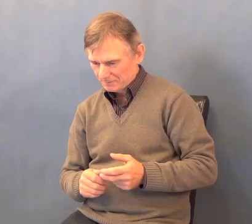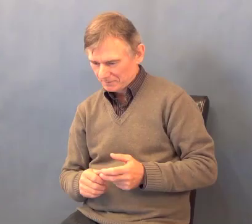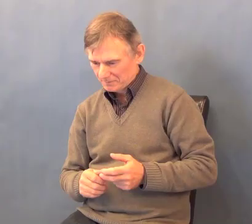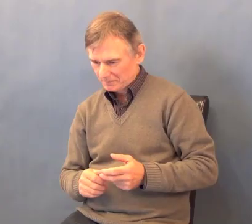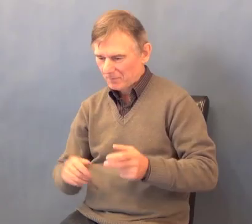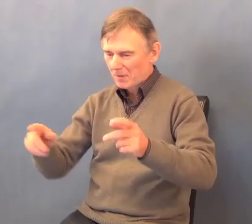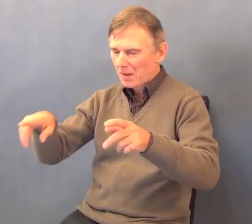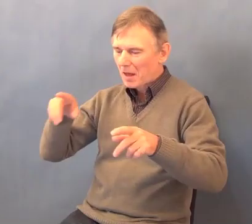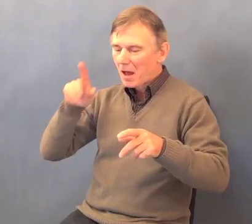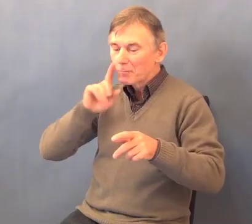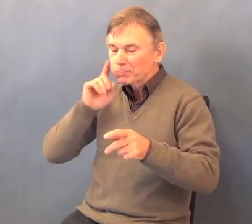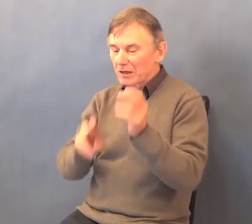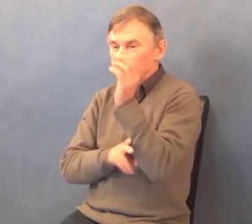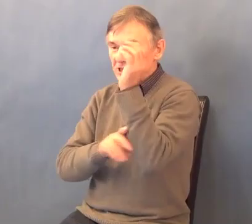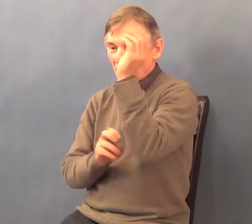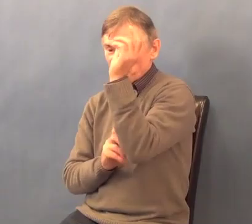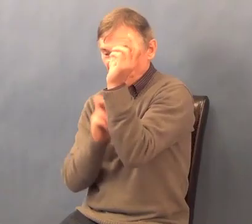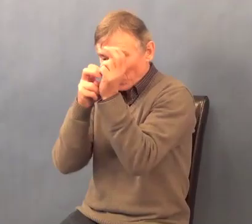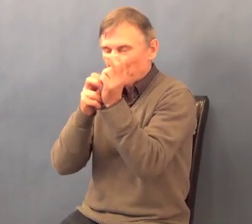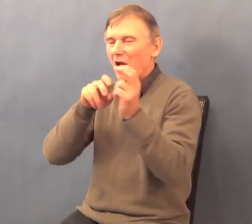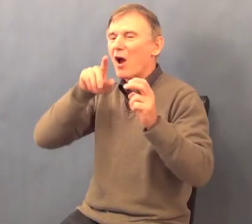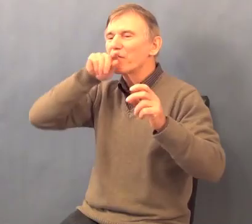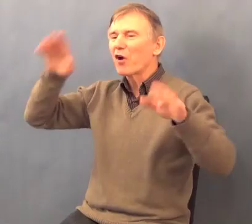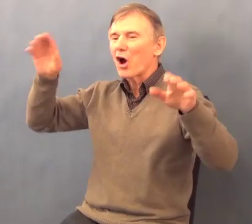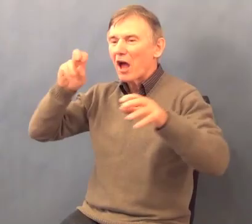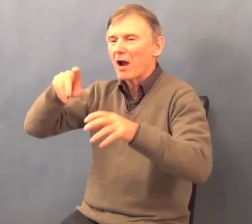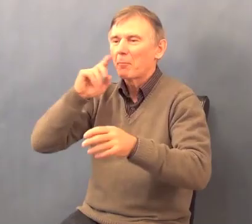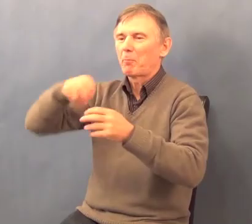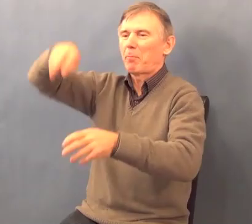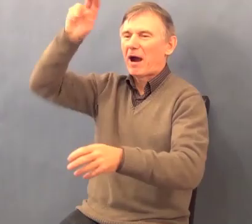Chłopak wszedł na drzewo, a wrona go zrzuciła.